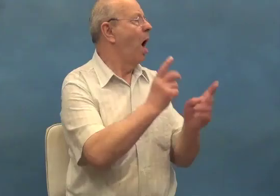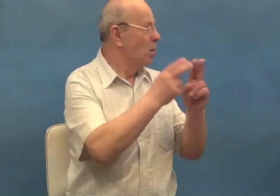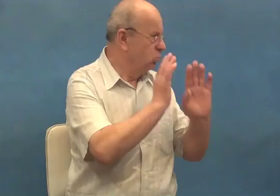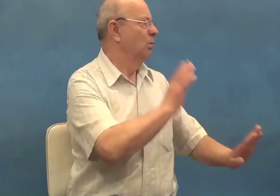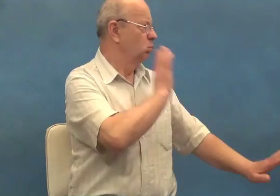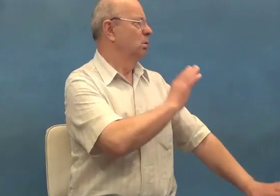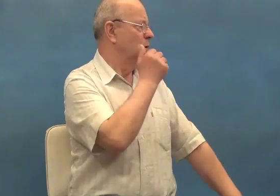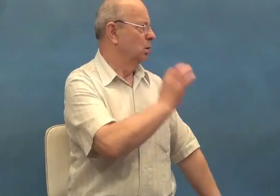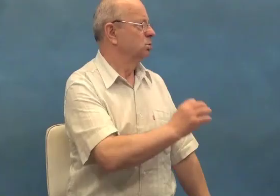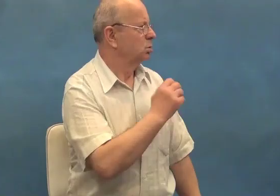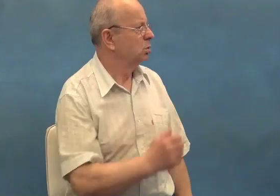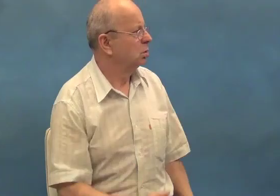Było zarezerwowane to miejsce, więc tak zostanie.